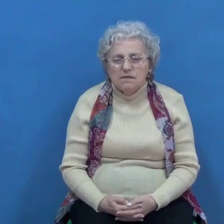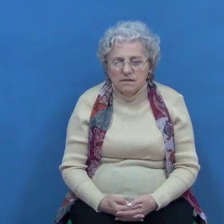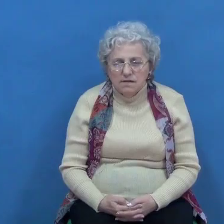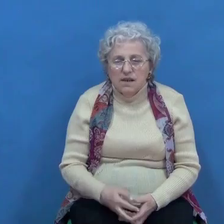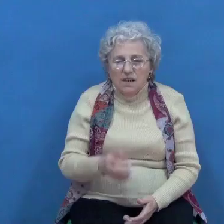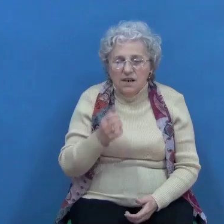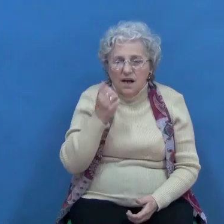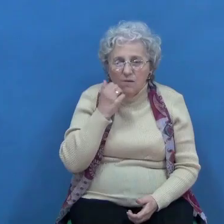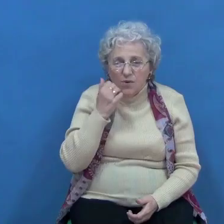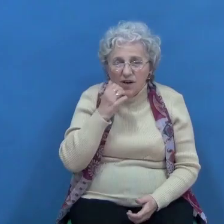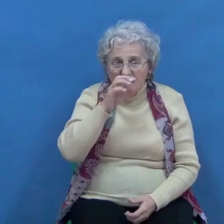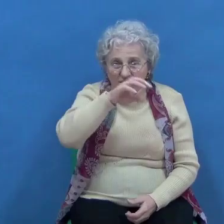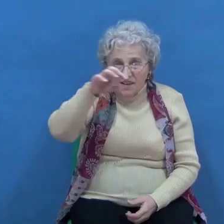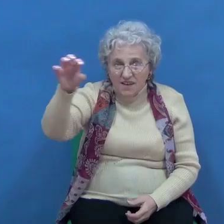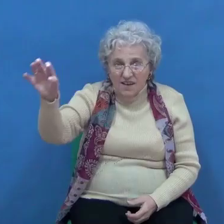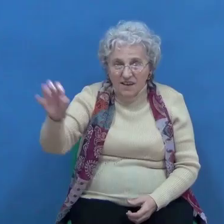Jabłka poukładane.